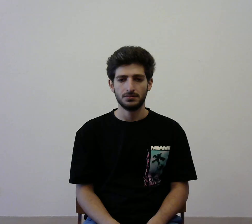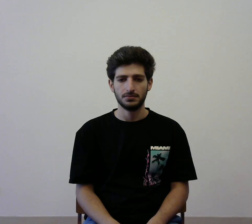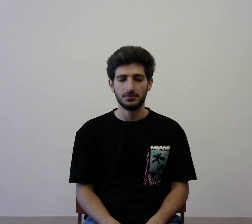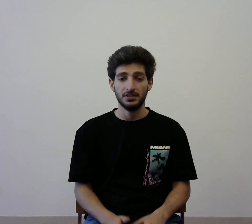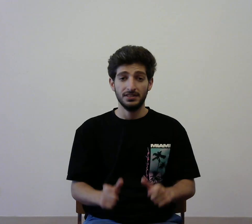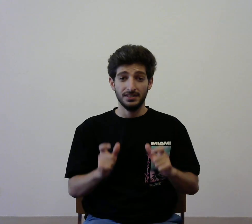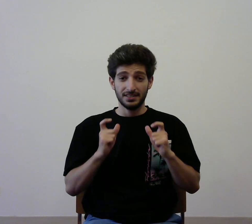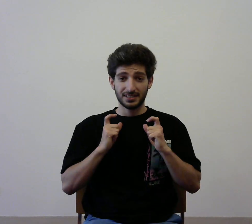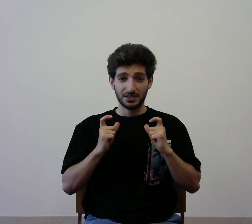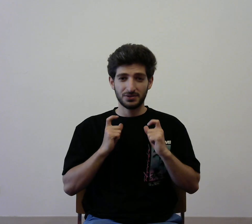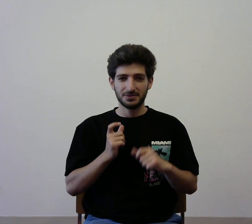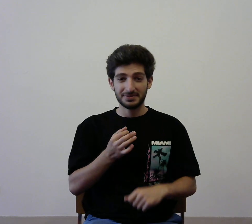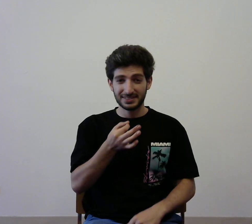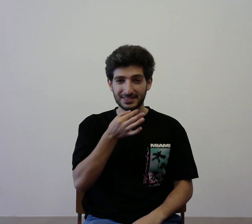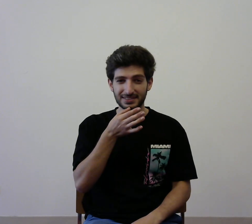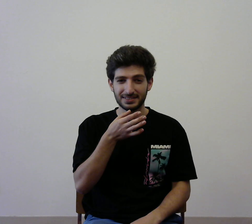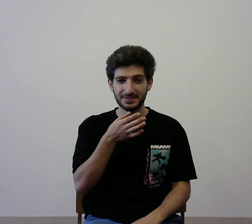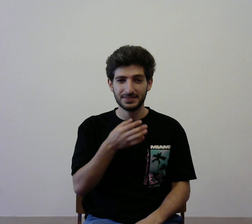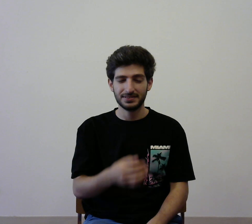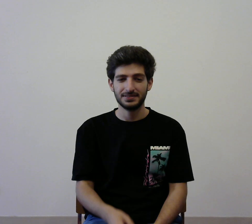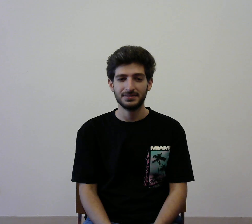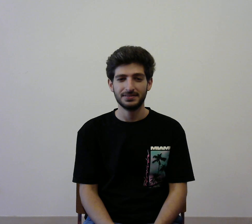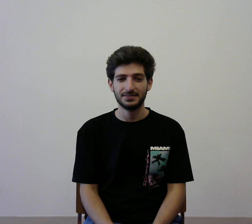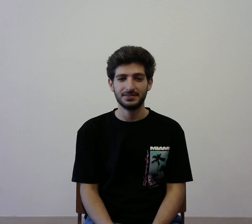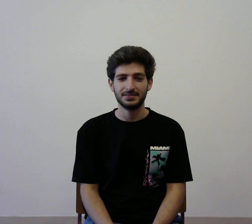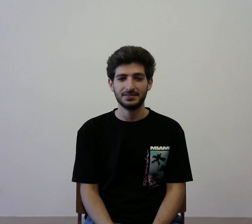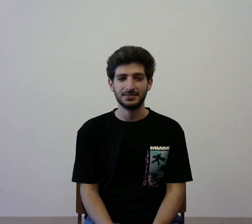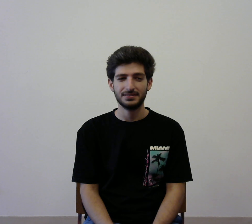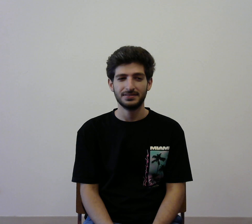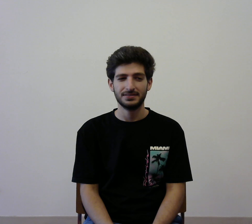Köynəyim xoşuna gəlir?